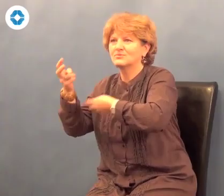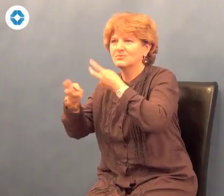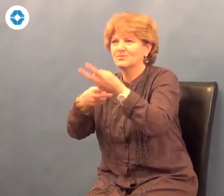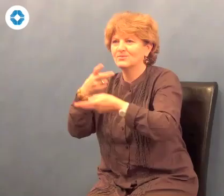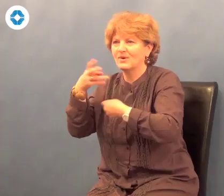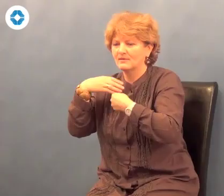Zapomniałam co było dalej.